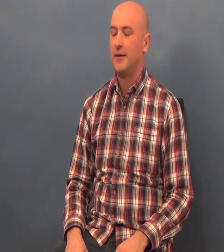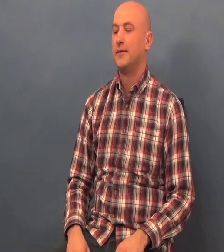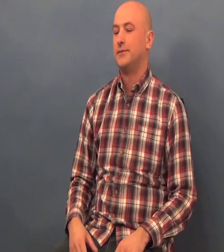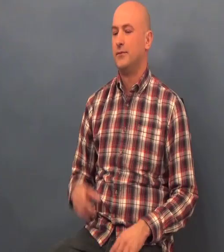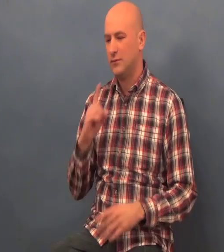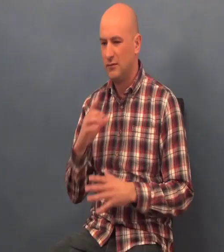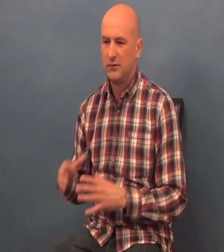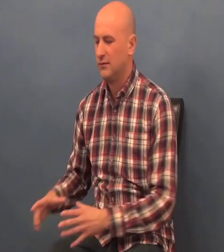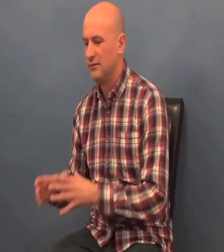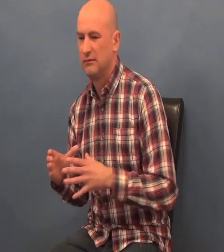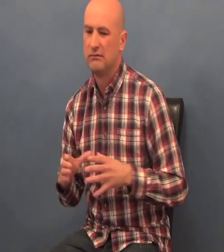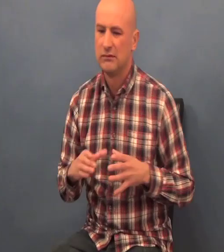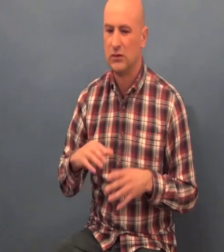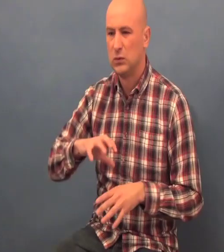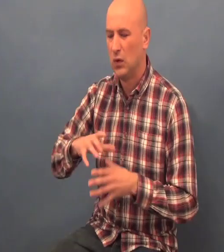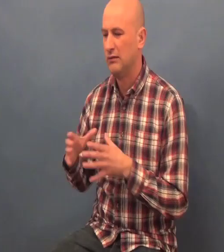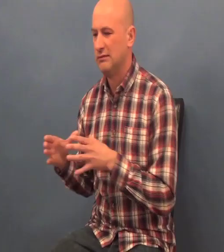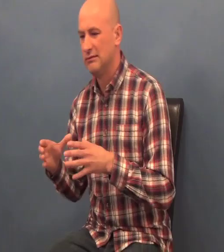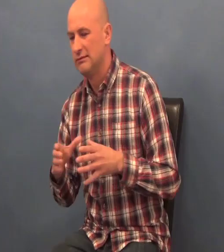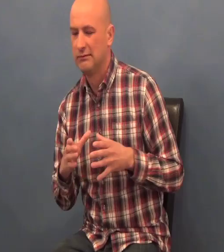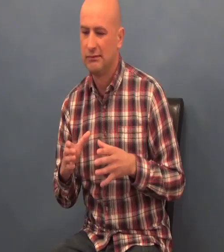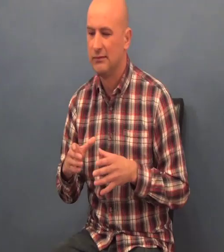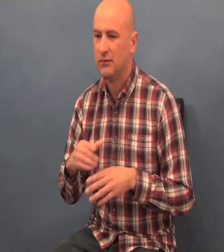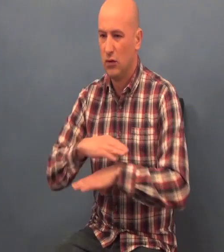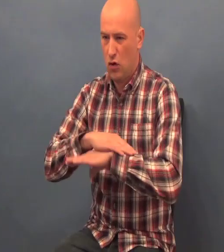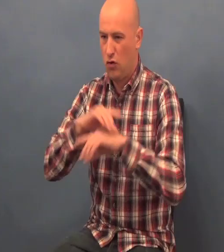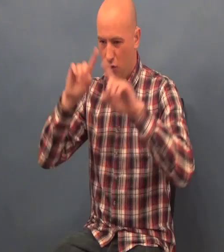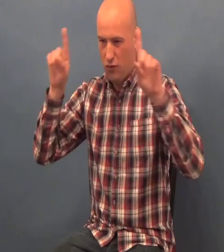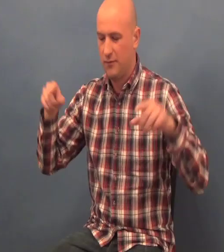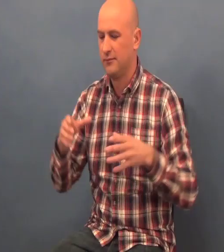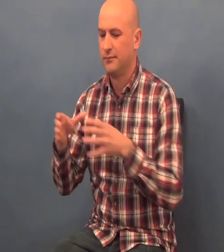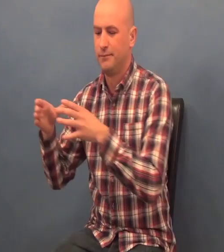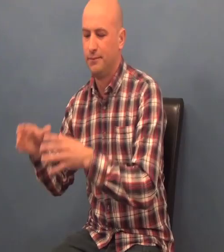Chłopiec bierze słoik i stawia go na parapecie okna.